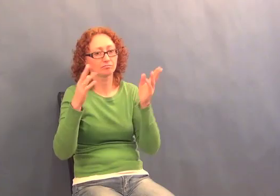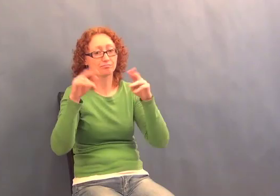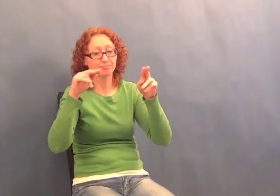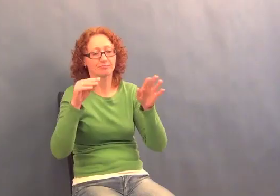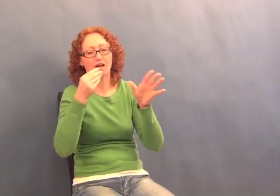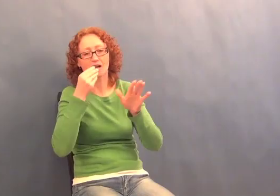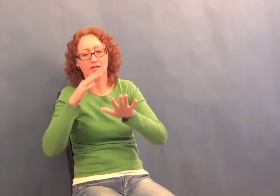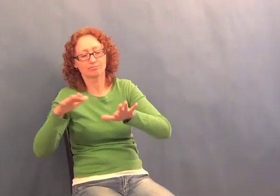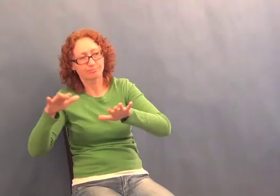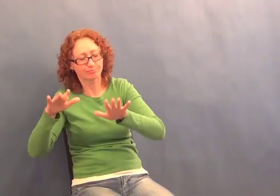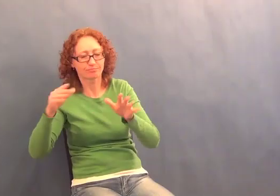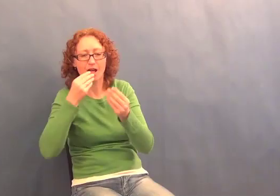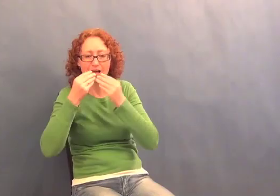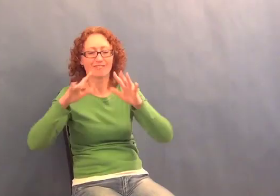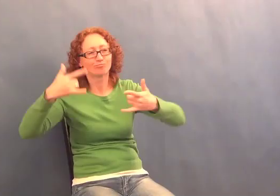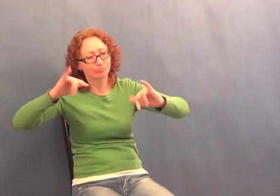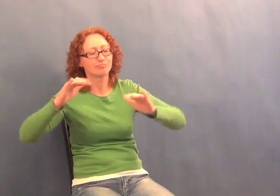Wszyscy jedzą i imprezują.